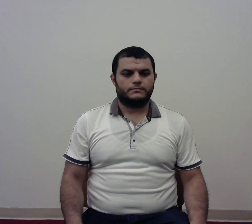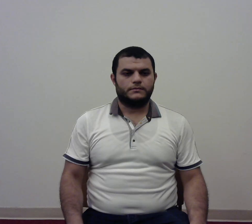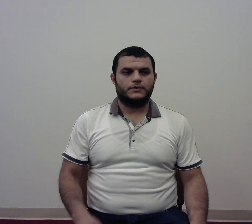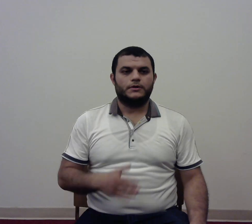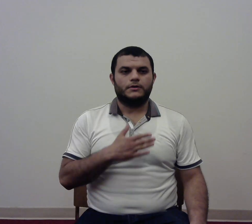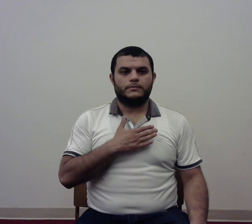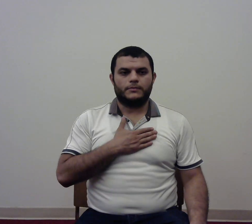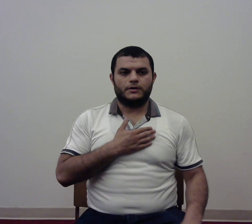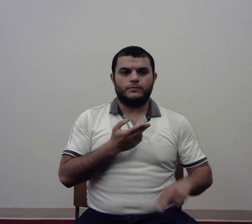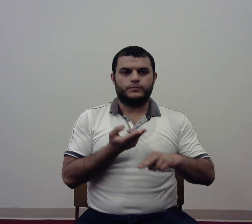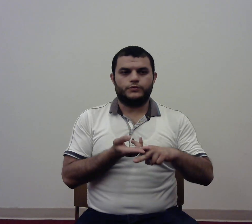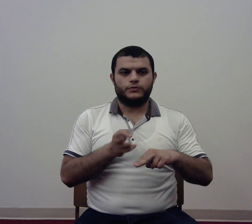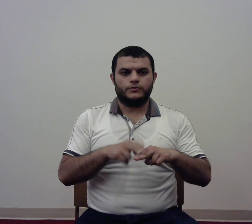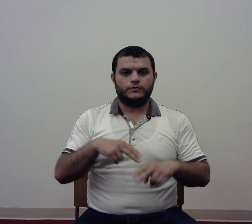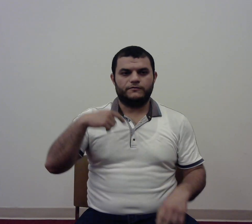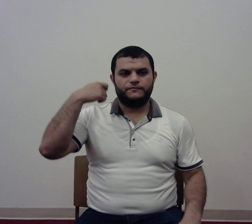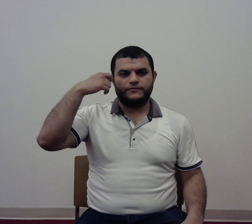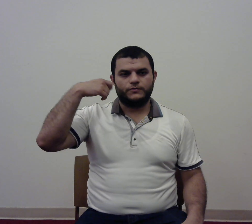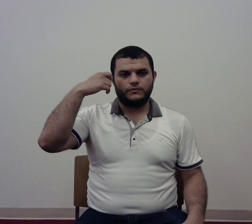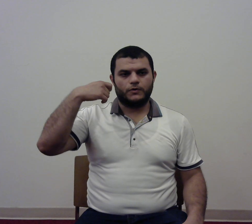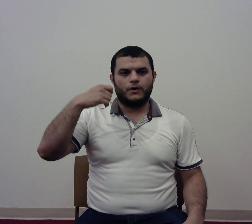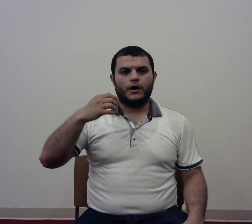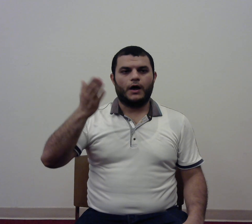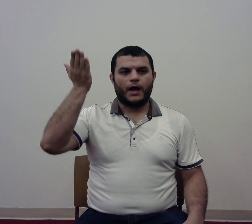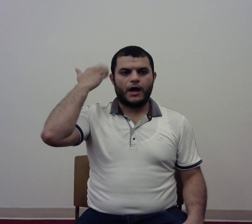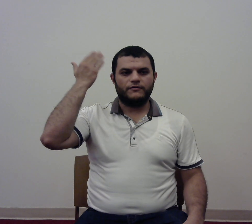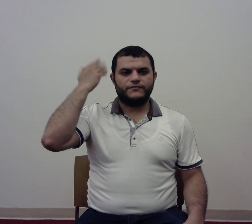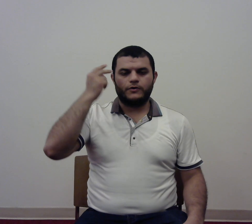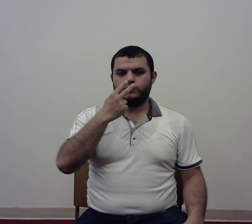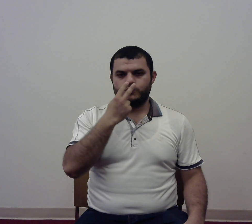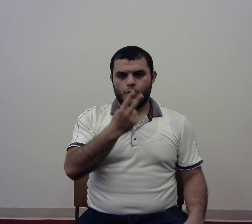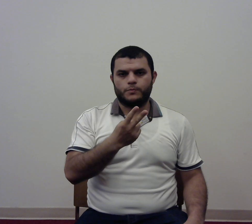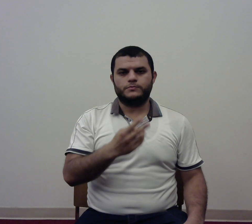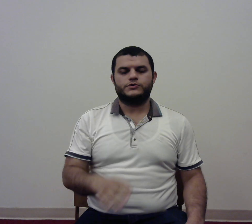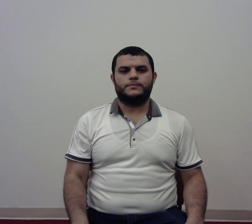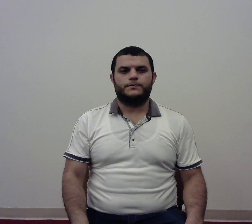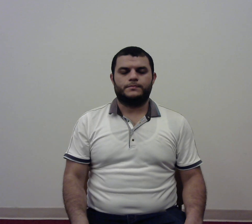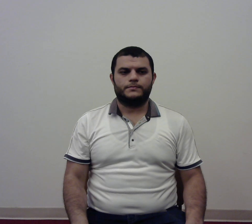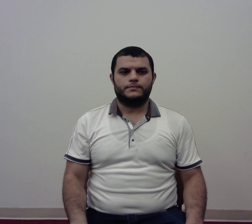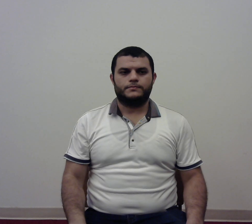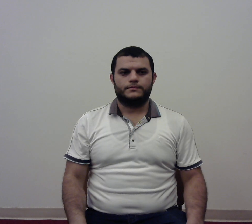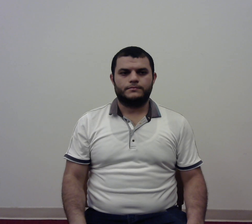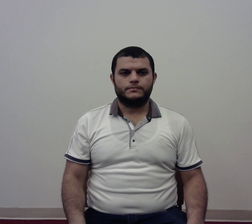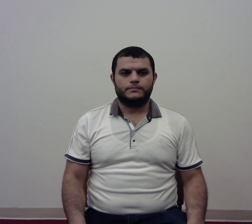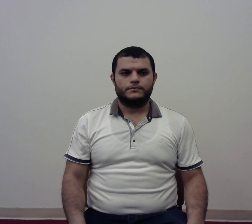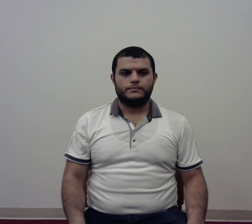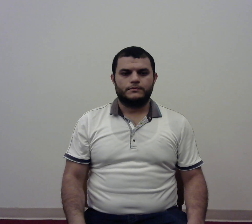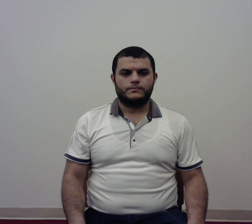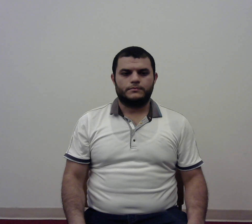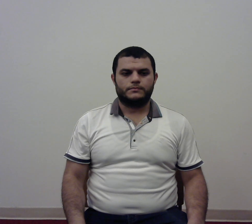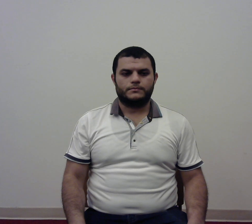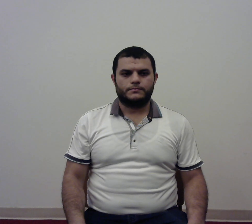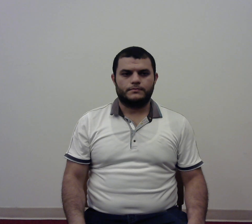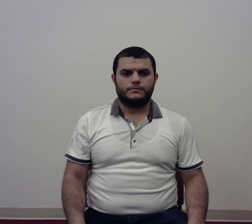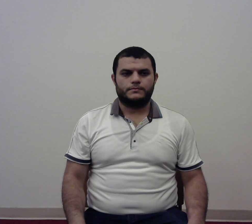Mən bu videonu daha əvvəl görmüşəm